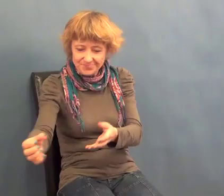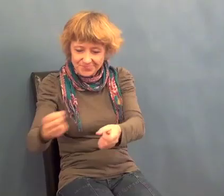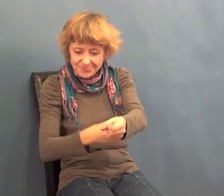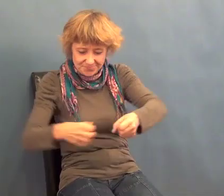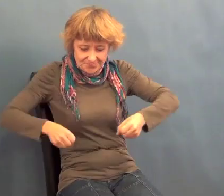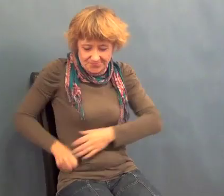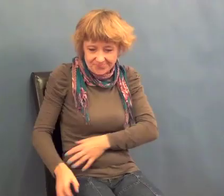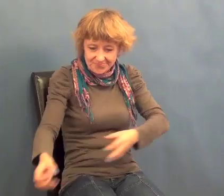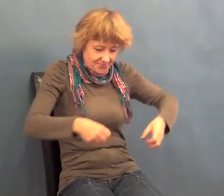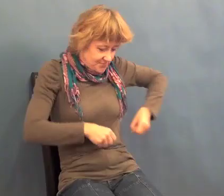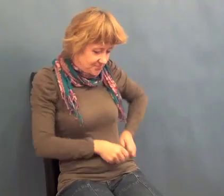Wkłada je do kieszeni.